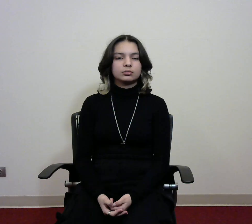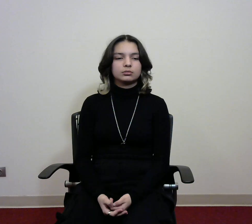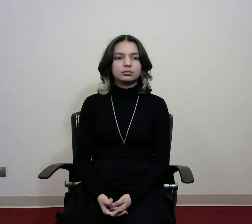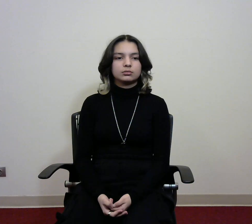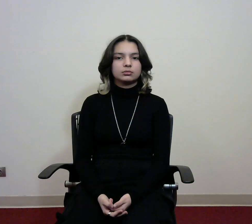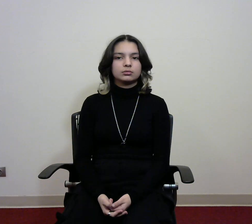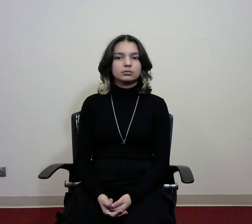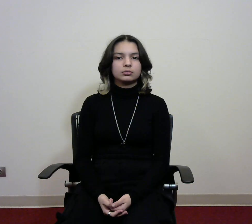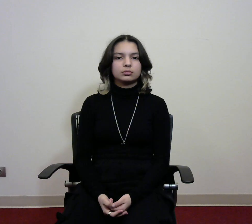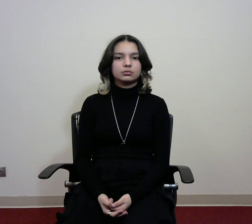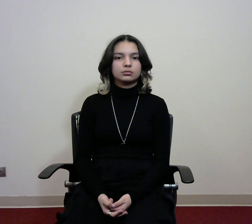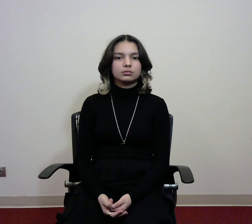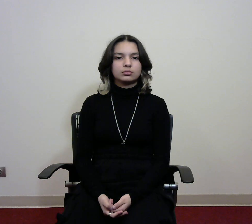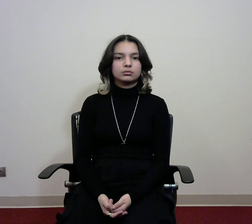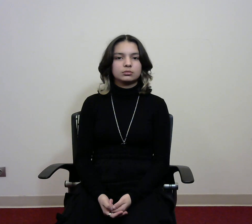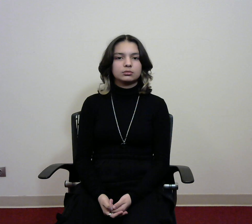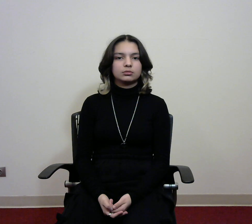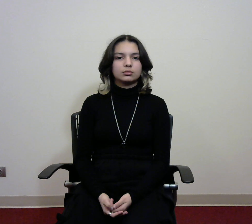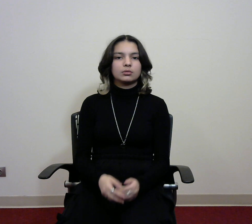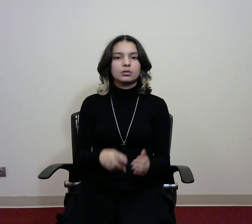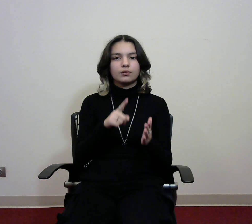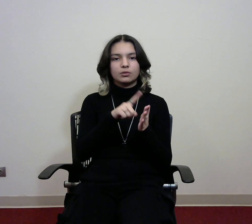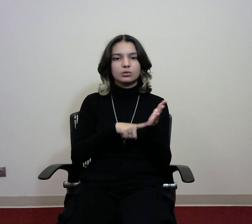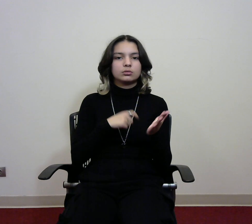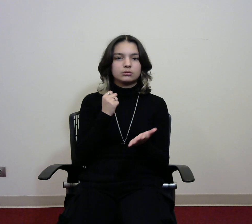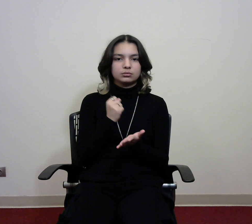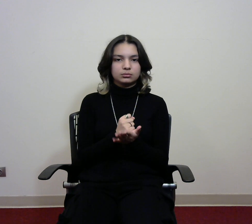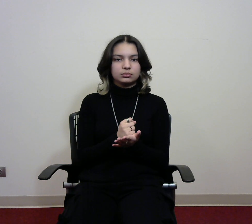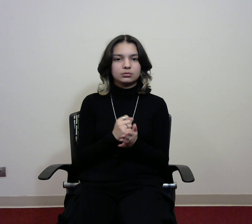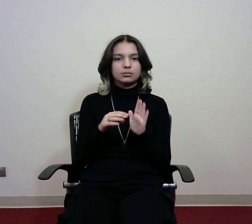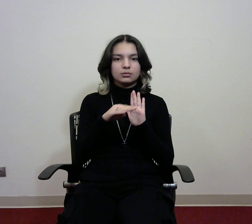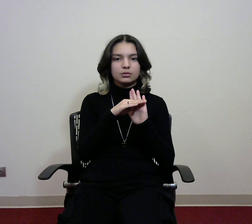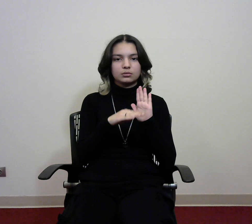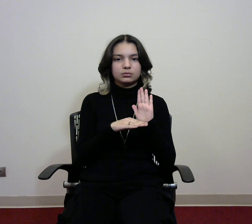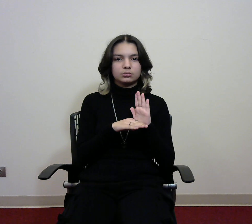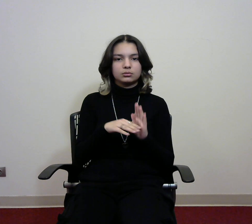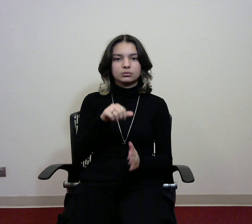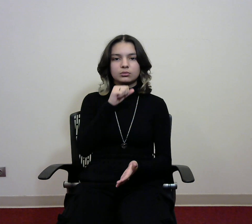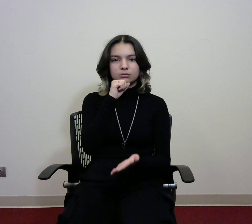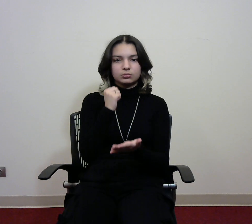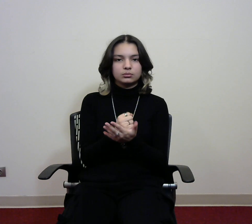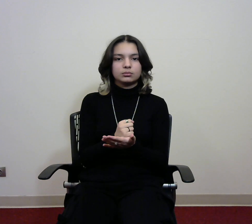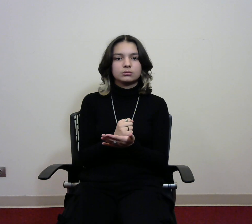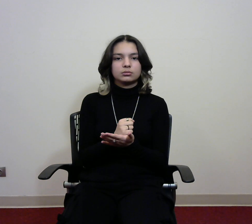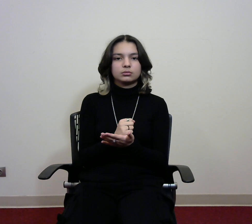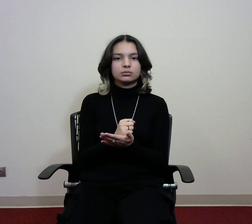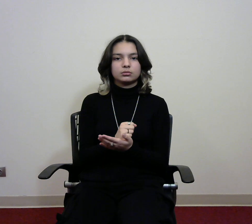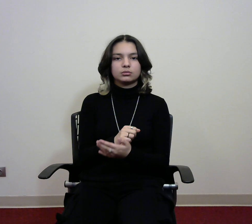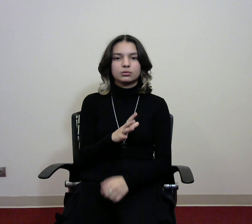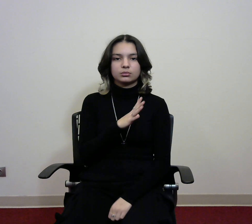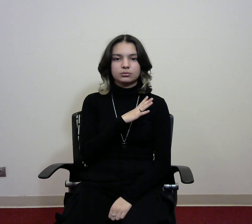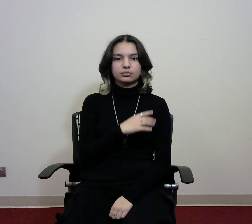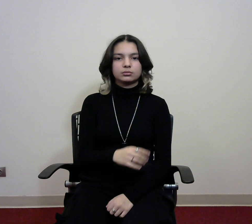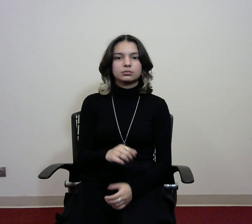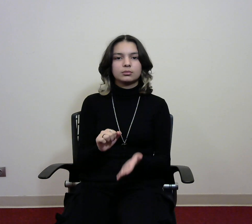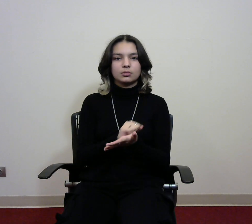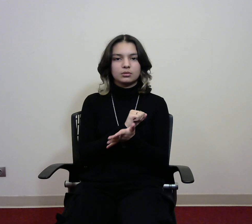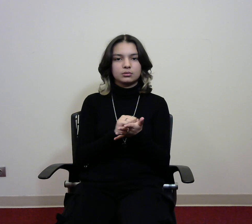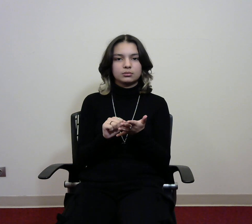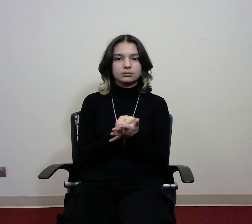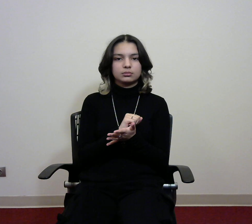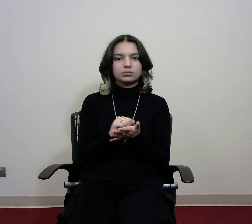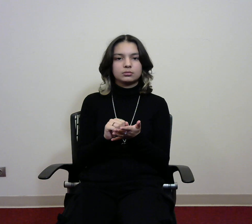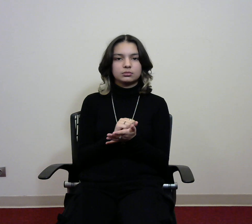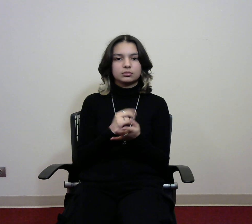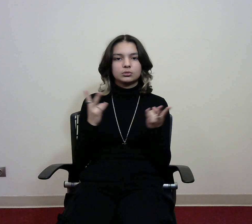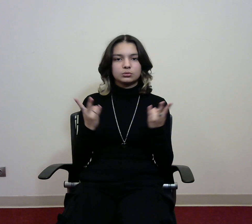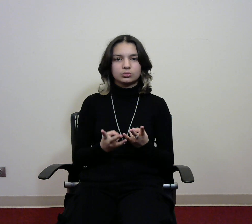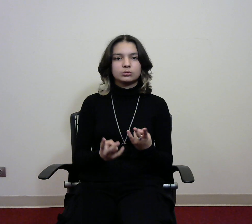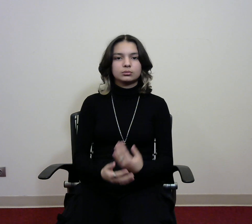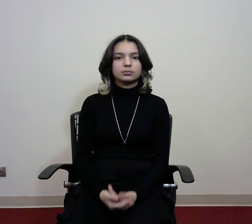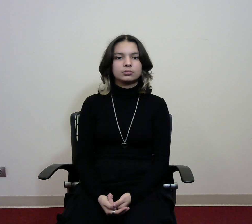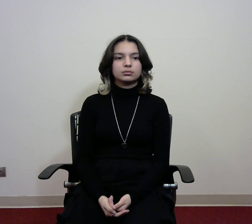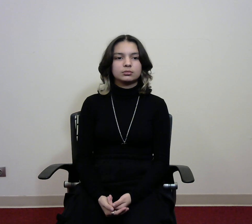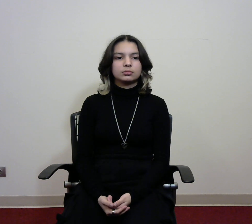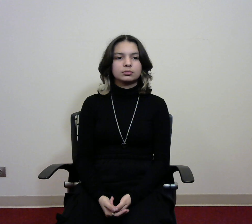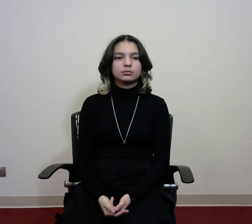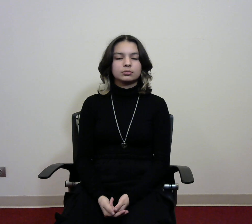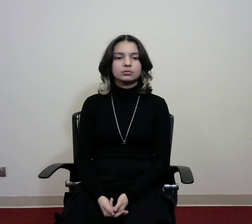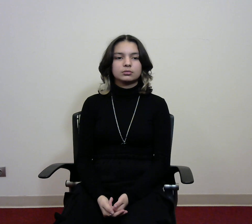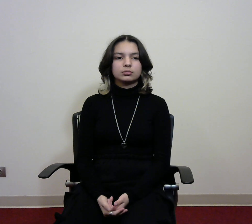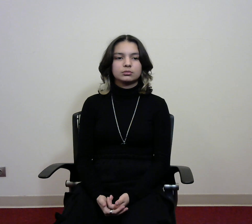Notarial qaydada təsdiq olunmuş sənədlər lazımdır